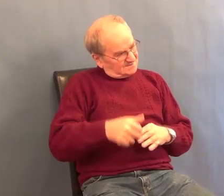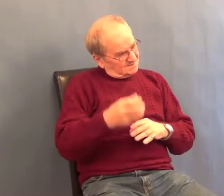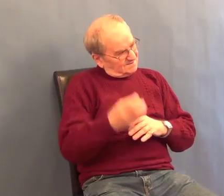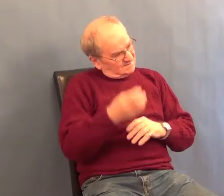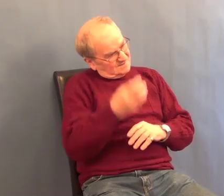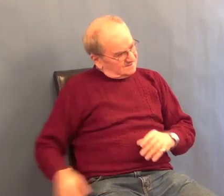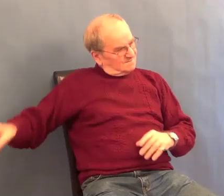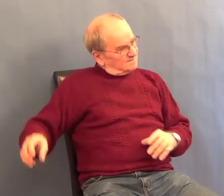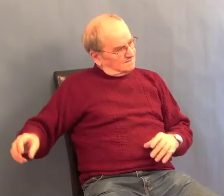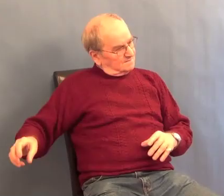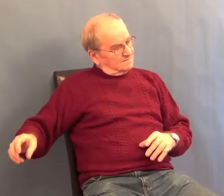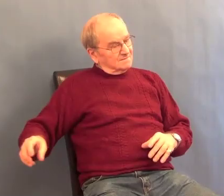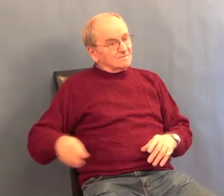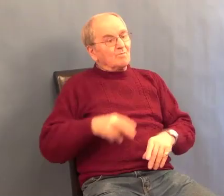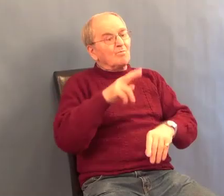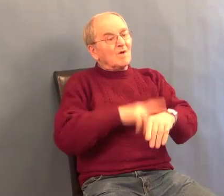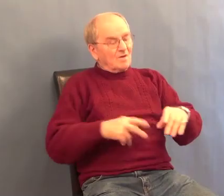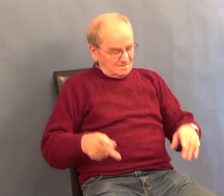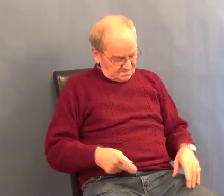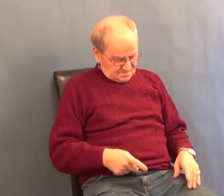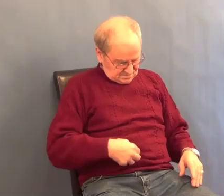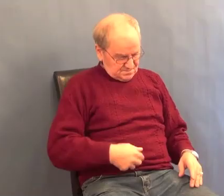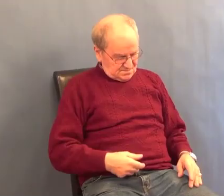Bierze zamach i trafia ręką w brzuch policjanta.